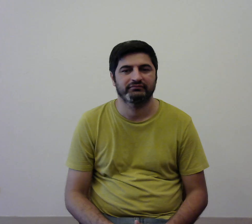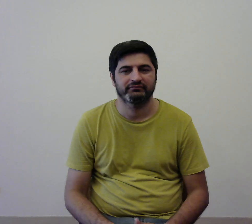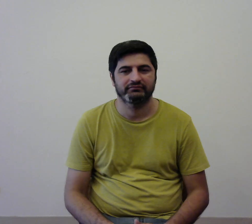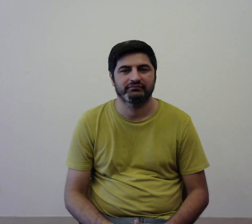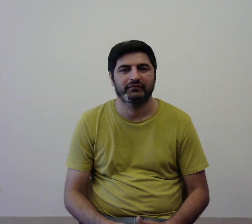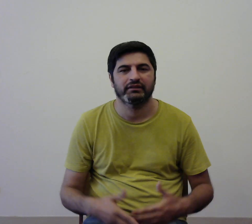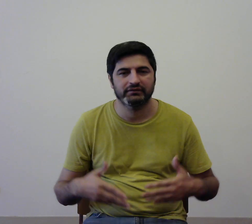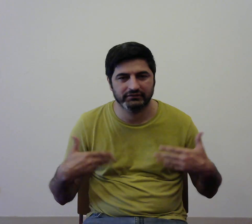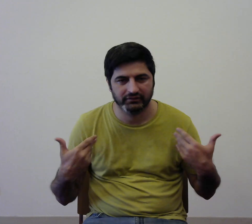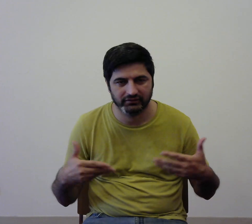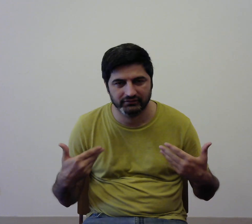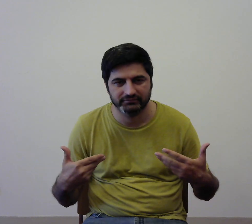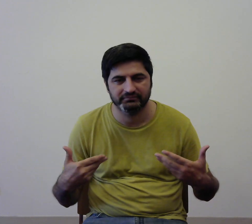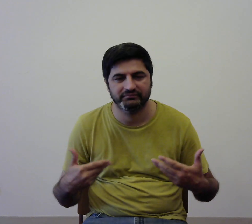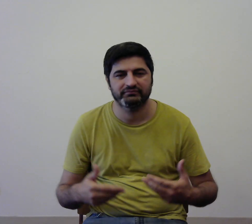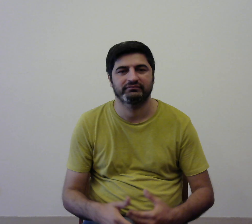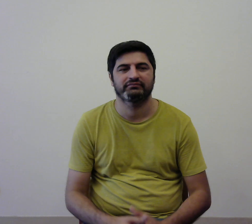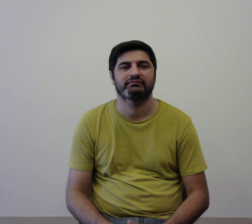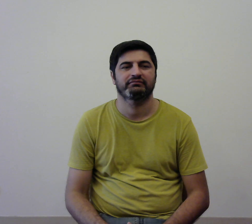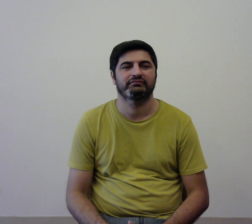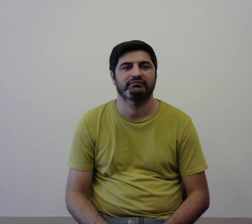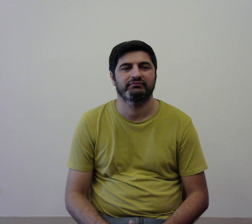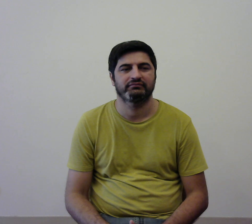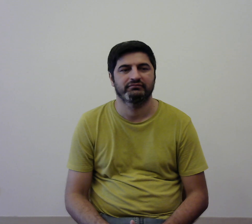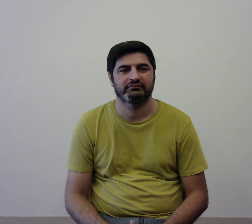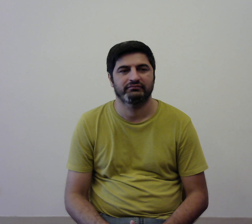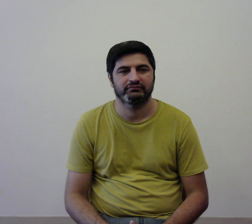Salam